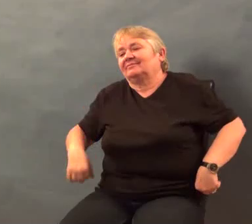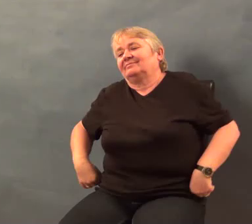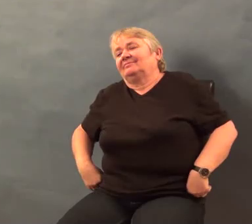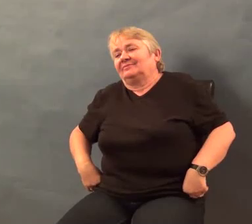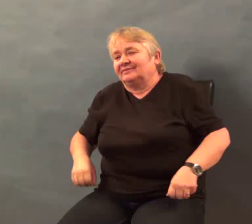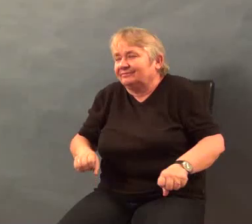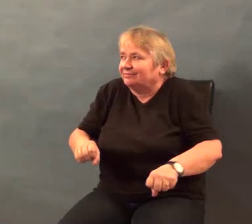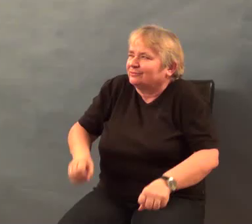Chłopak z rowerem pociera kolano.